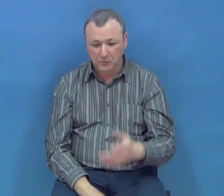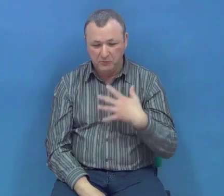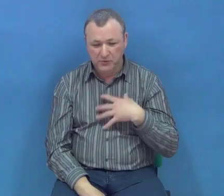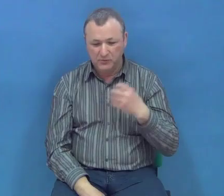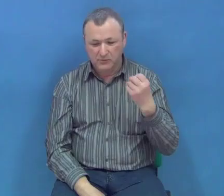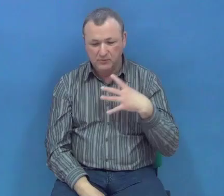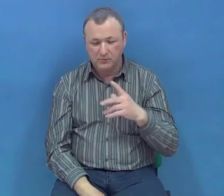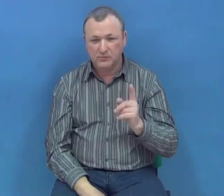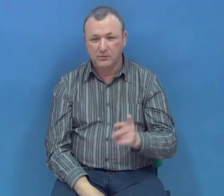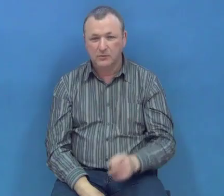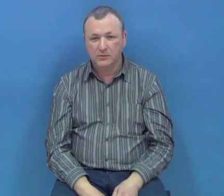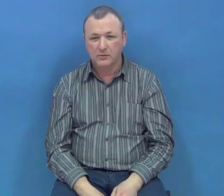Zakaz kąpieli pod prysznicem.